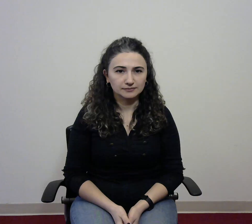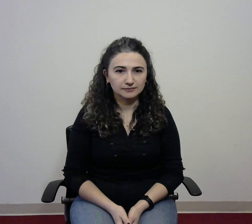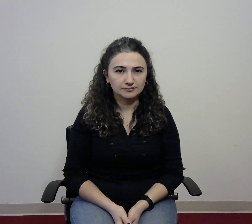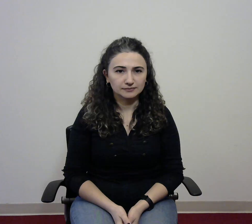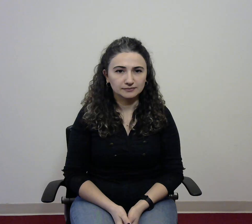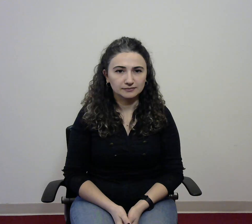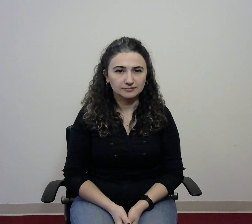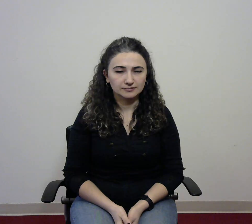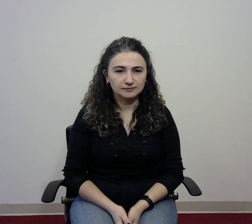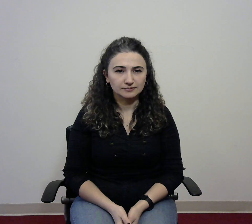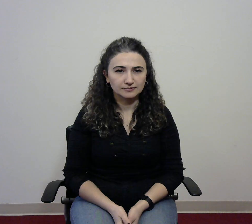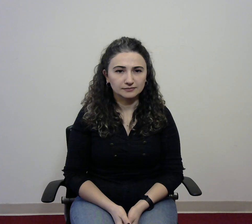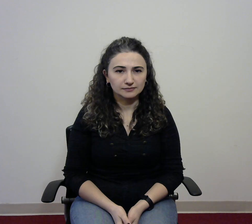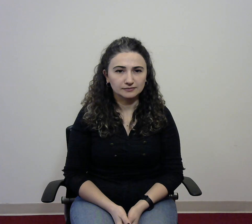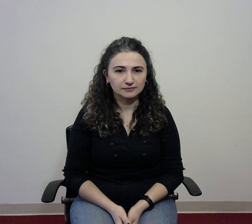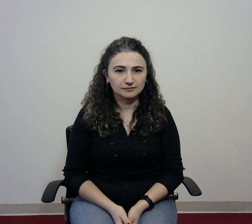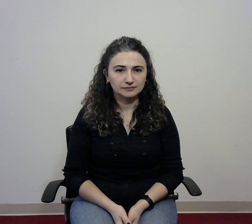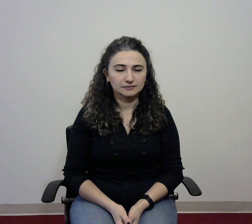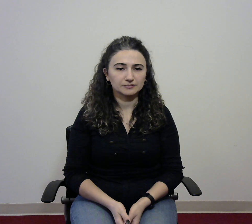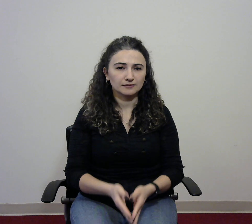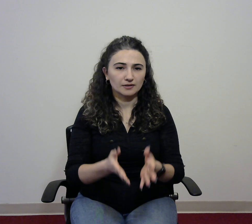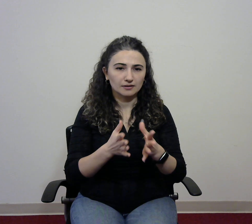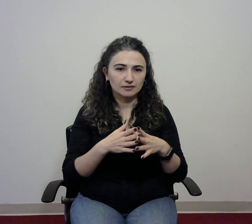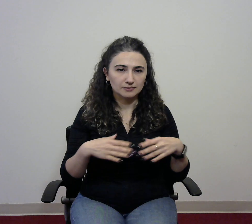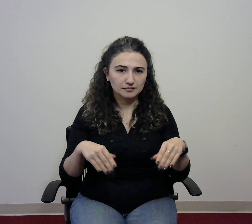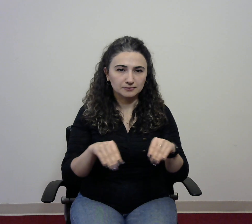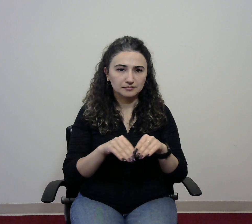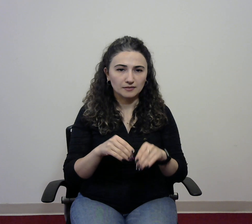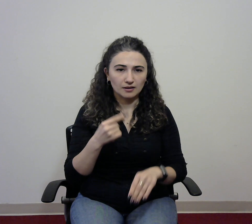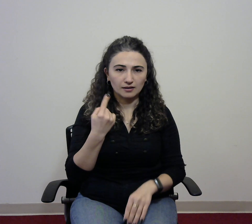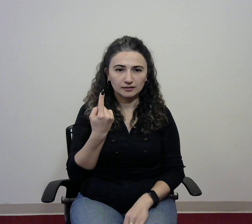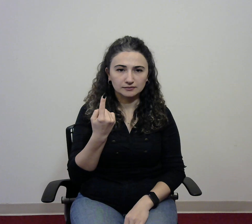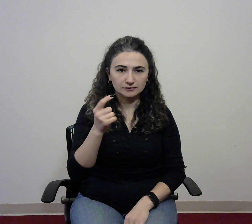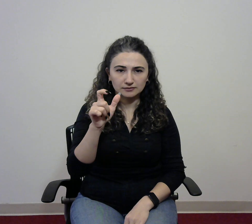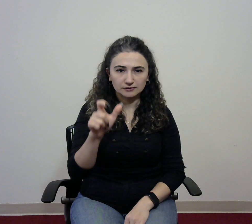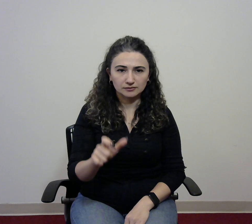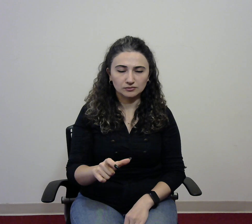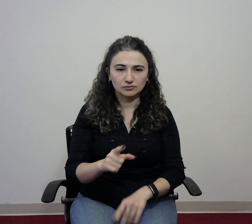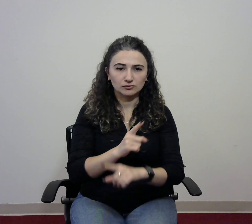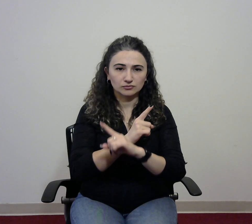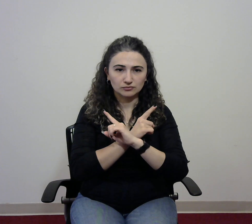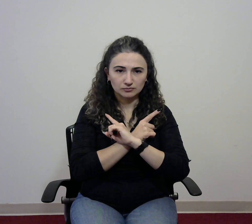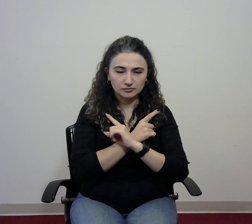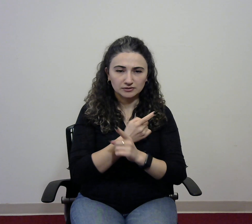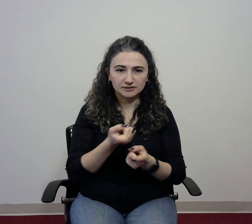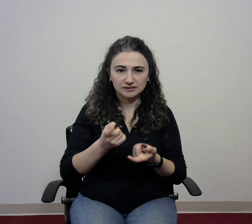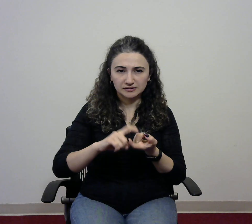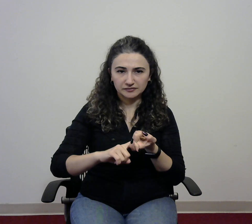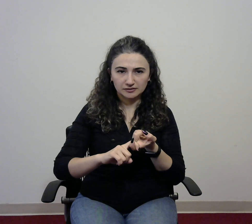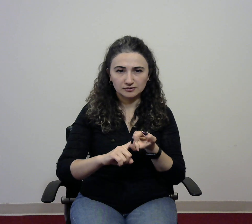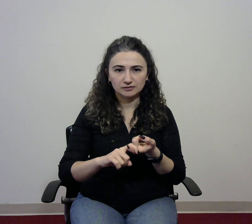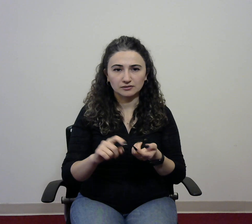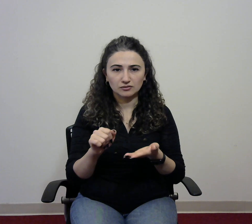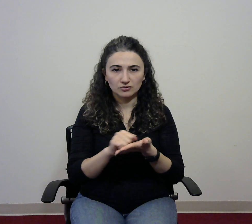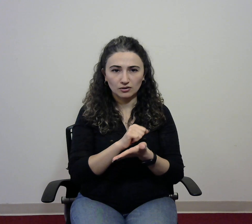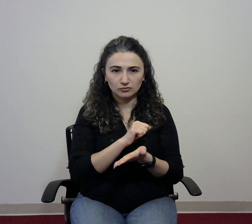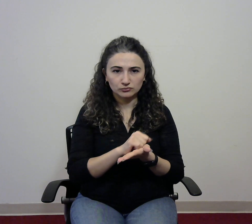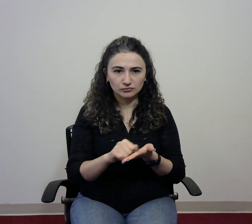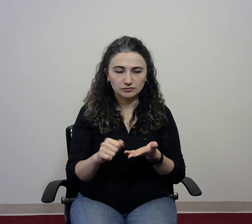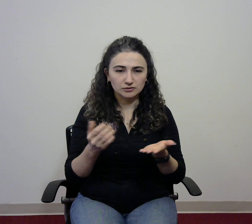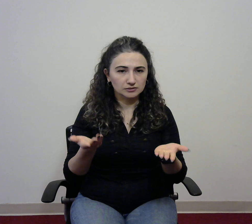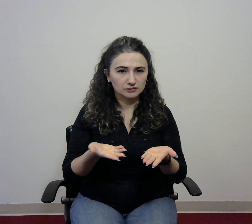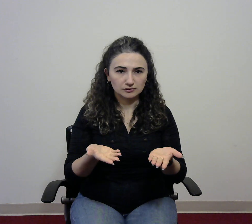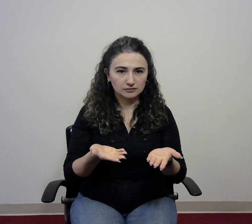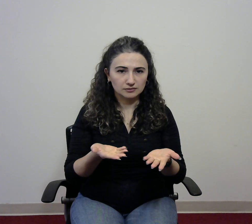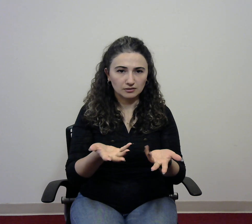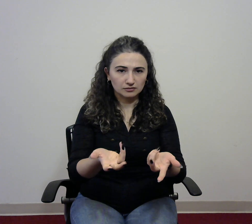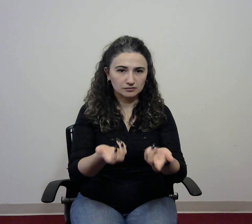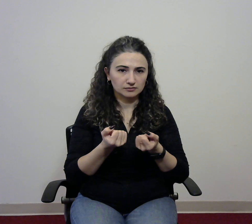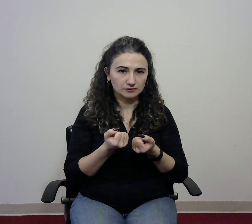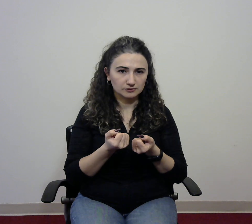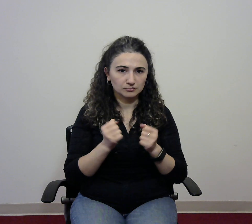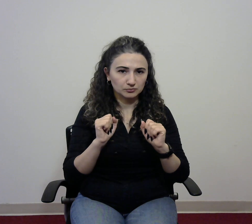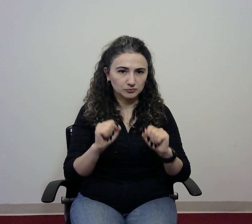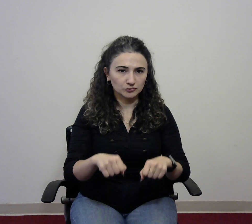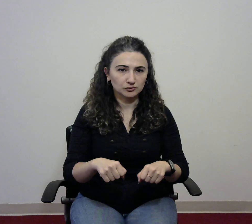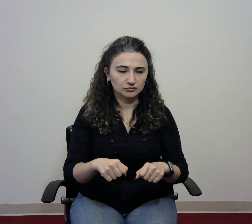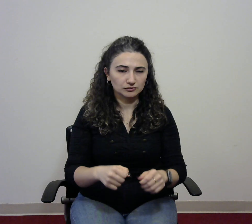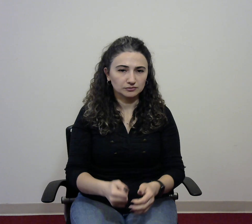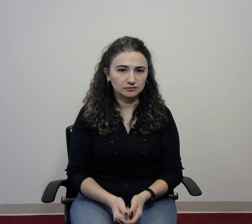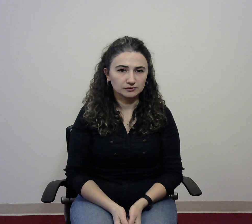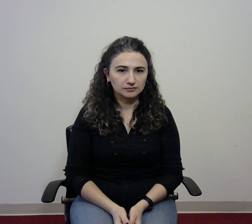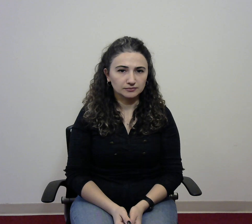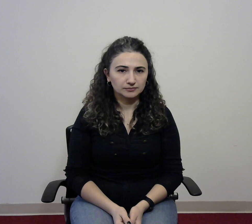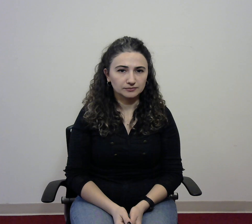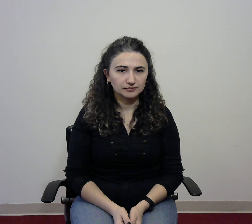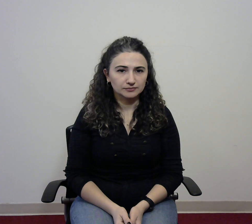Ailədən bir şəxsin ölməsi ilə bağlı sənəd necə almaq olar?